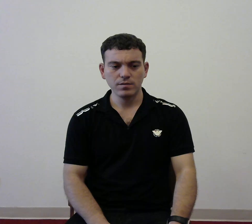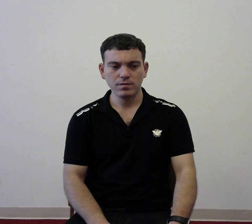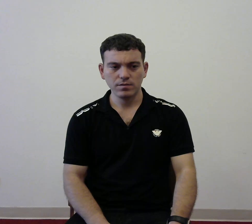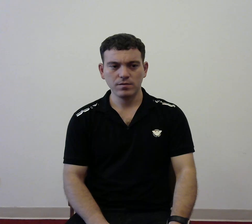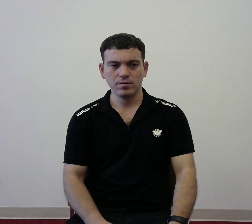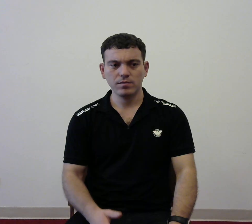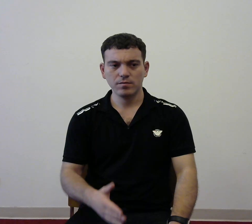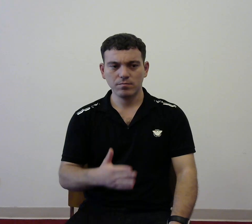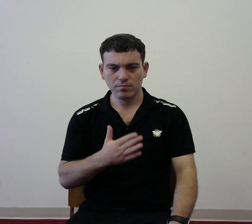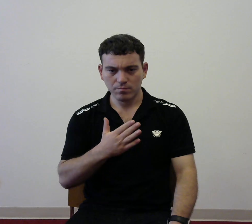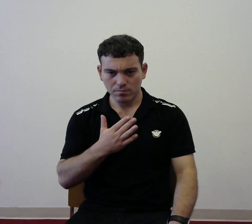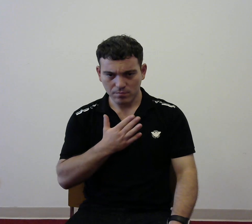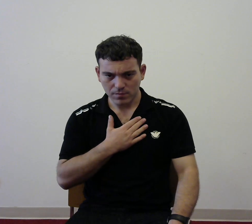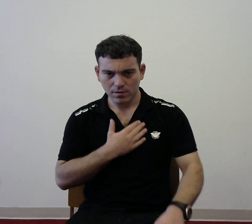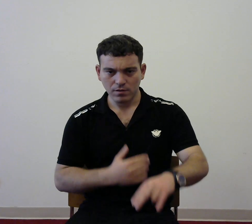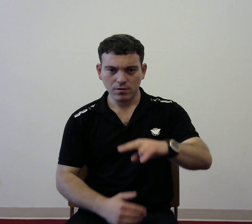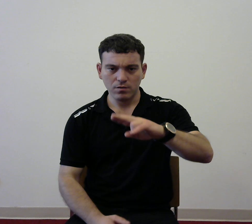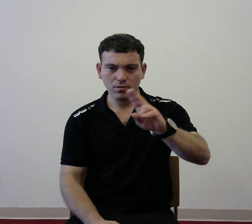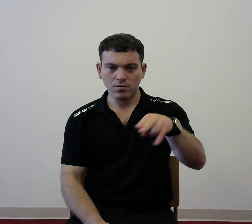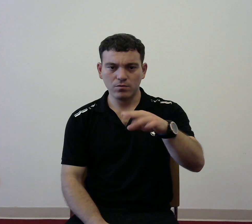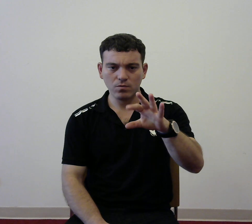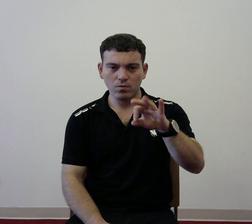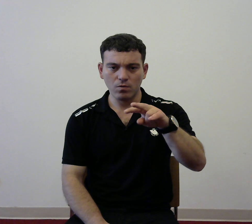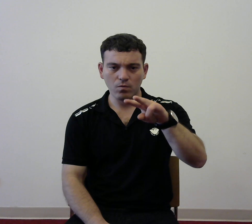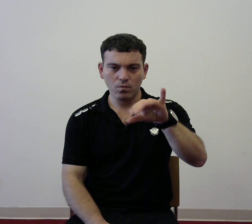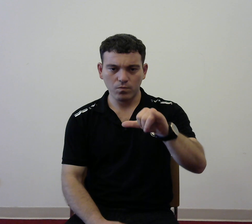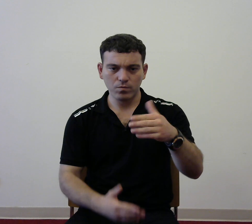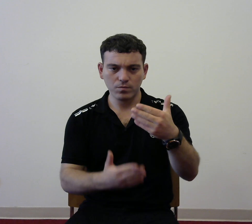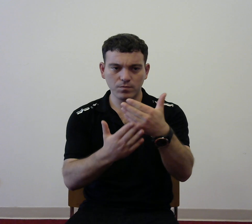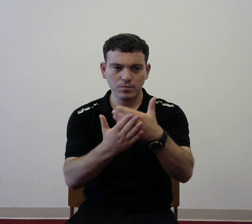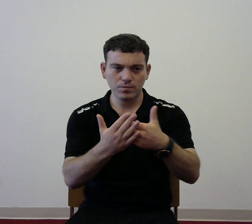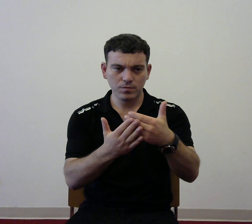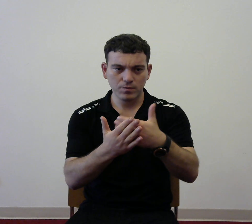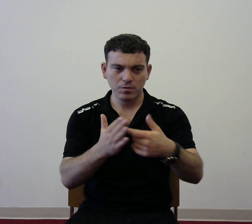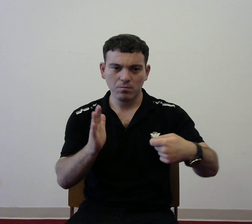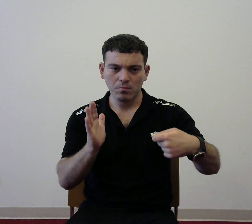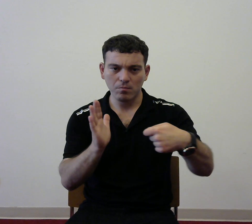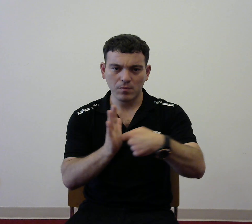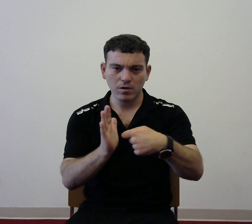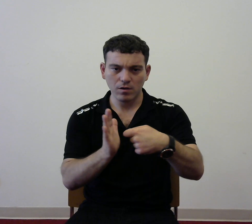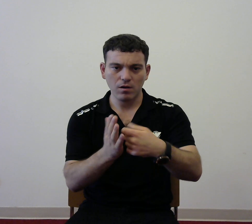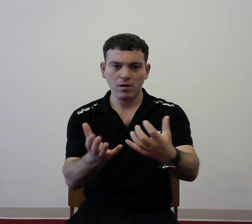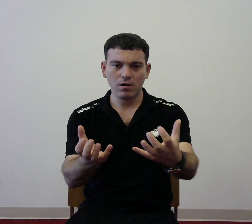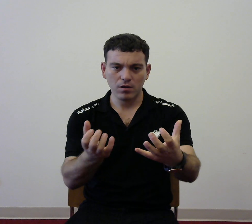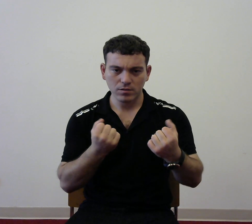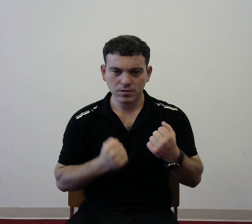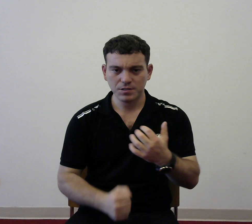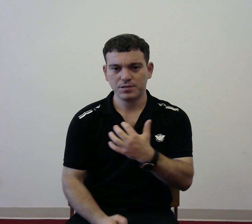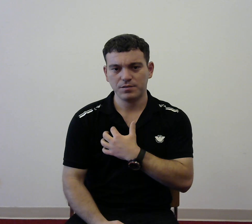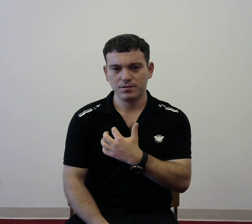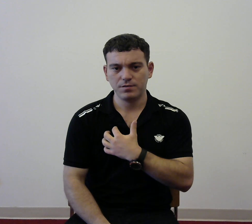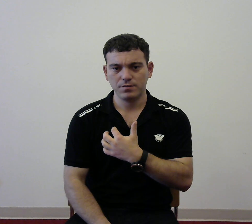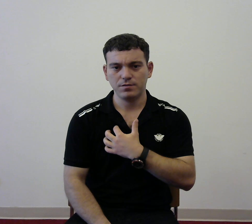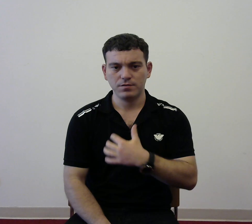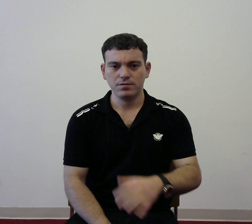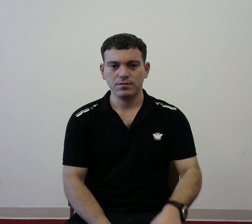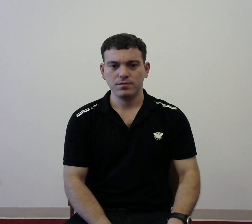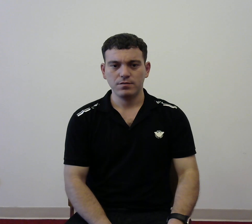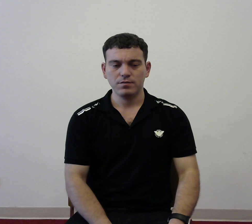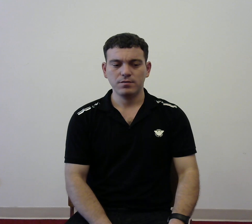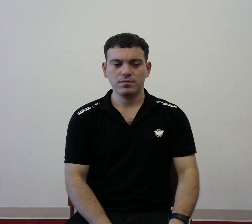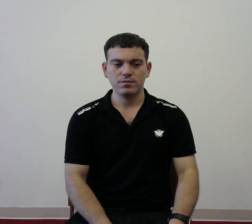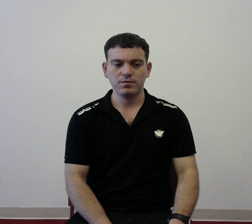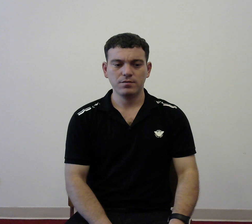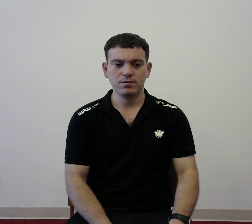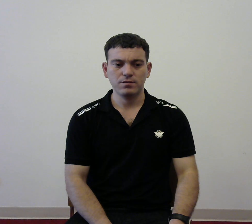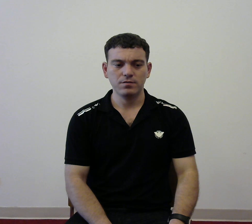Mən "Dolu" filminə bilet almaq istəyirəm